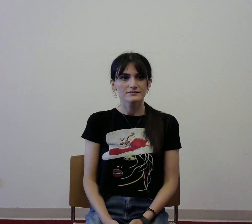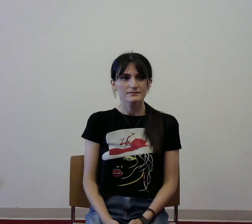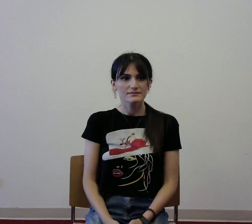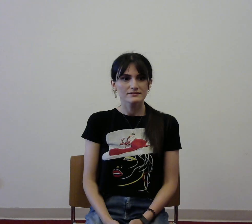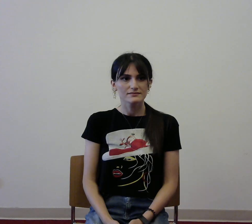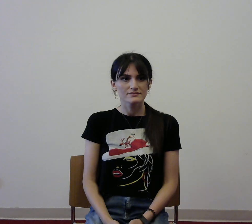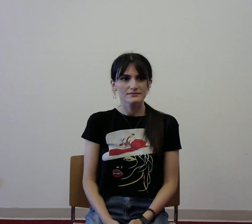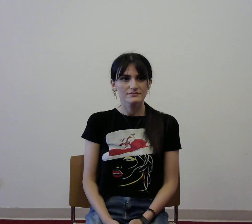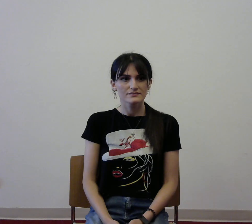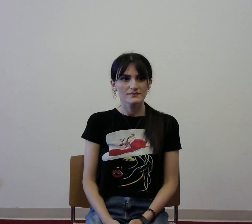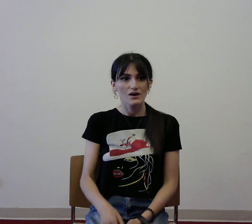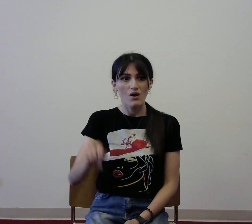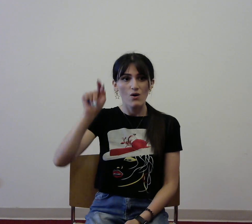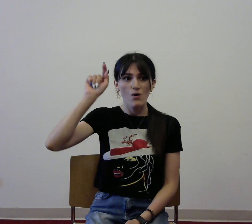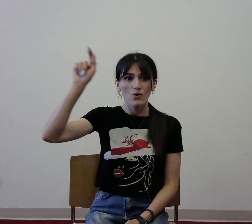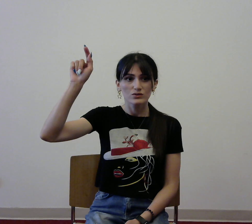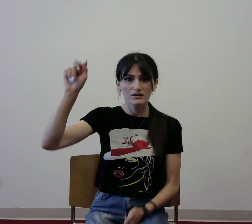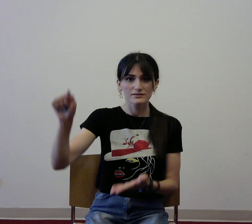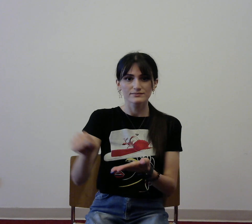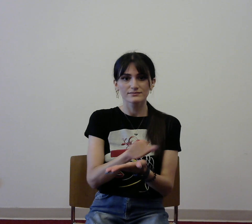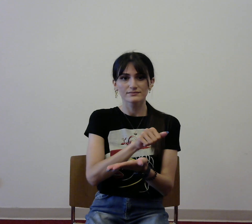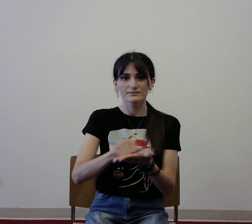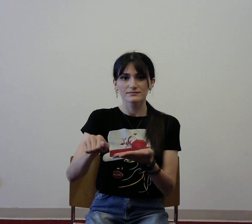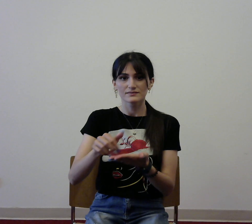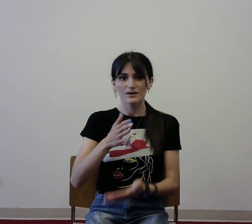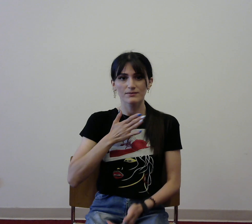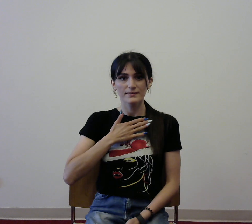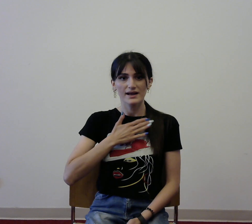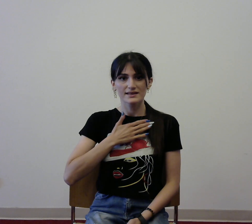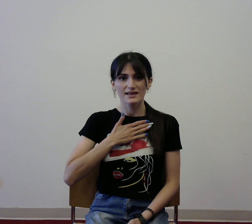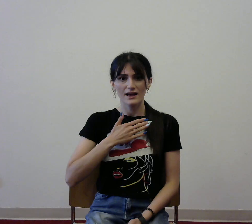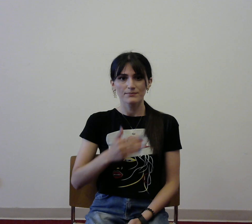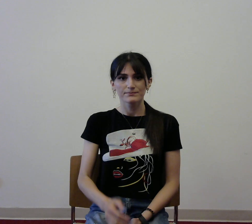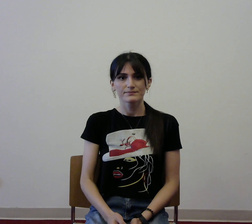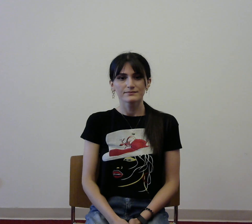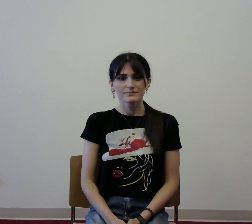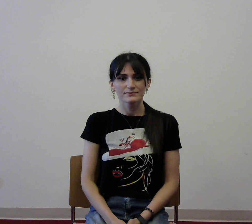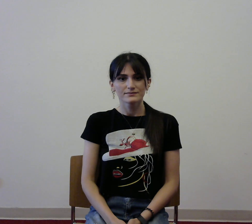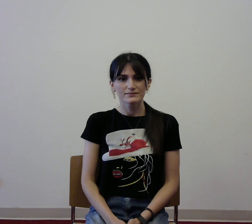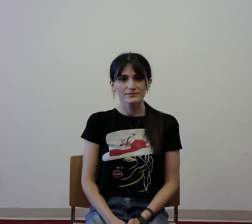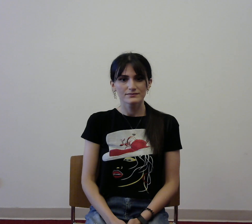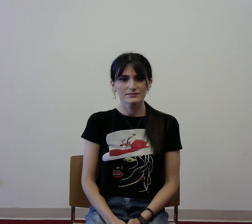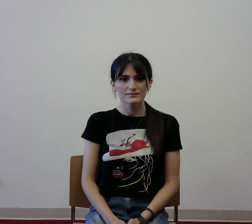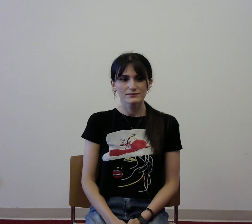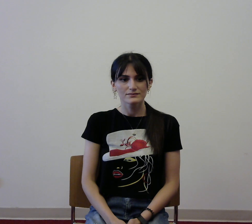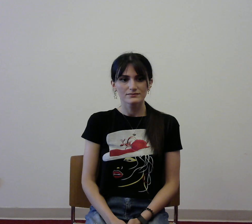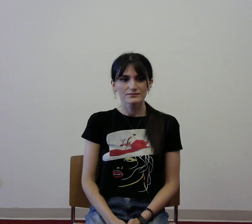Onun sənədləri məndədir